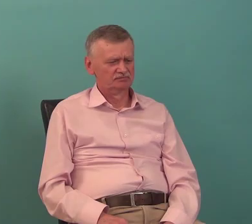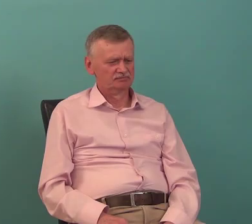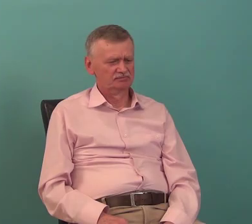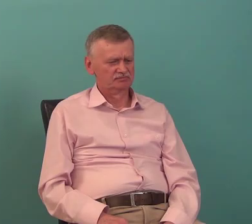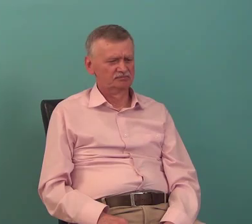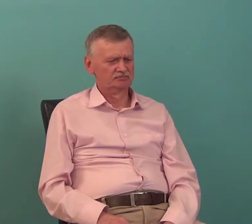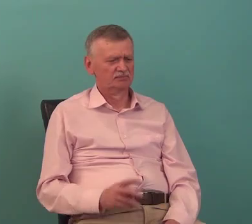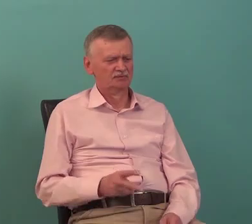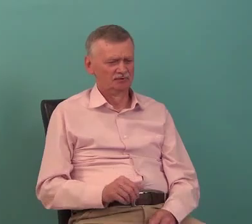Dwa tysiące jedenasty.